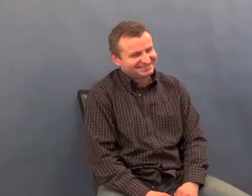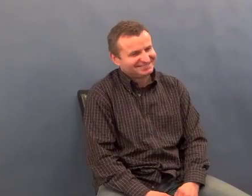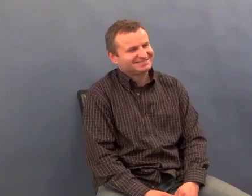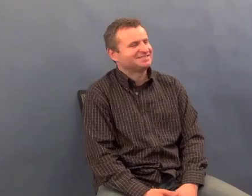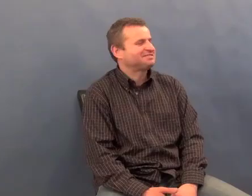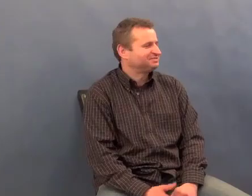Fajne!